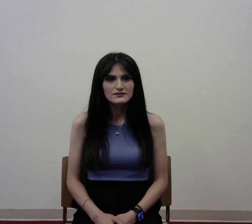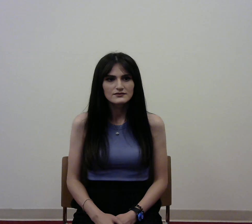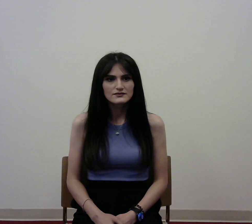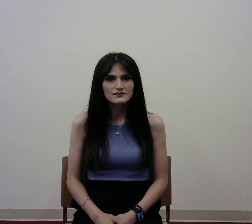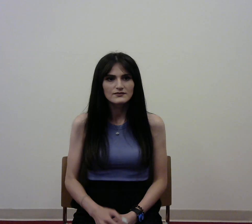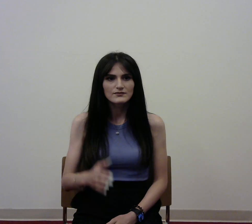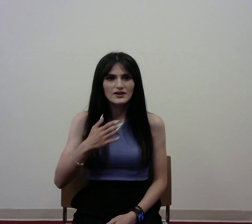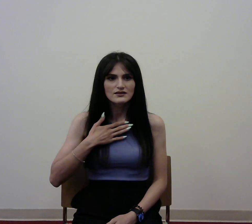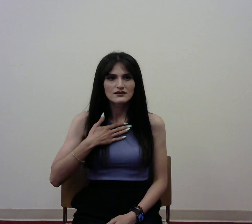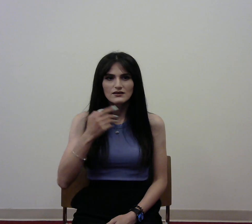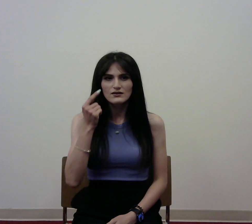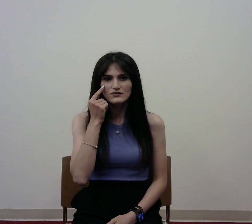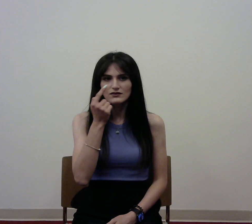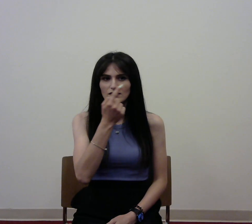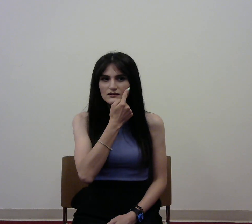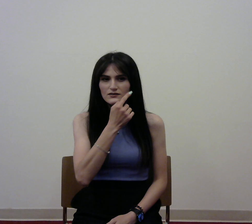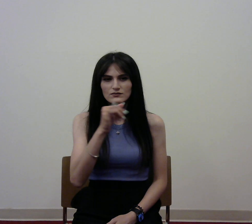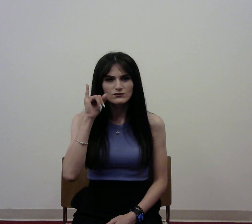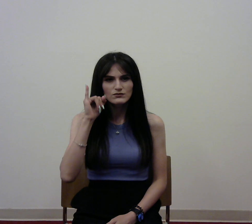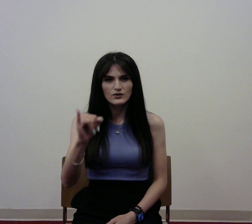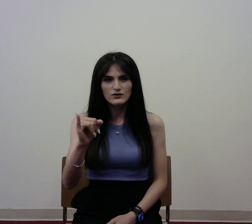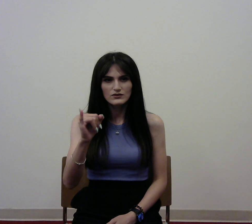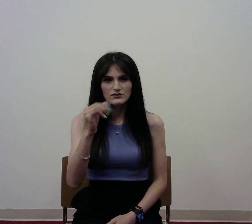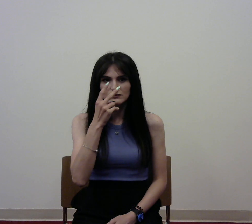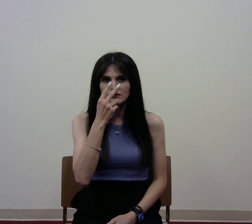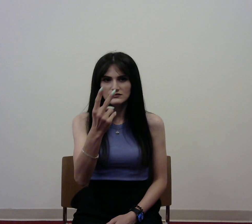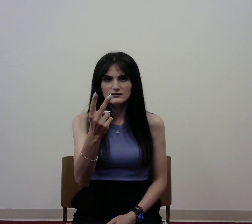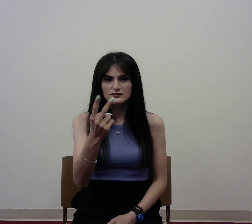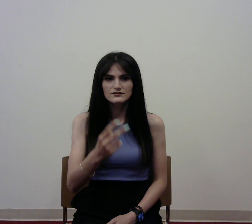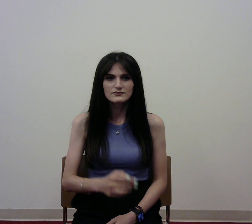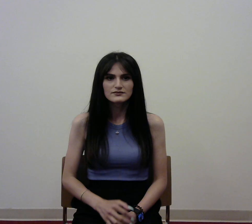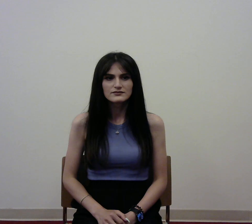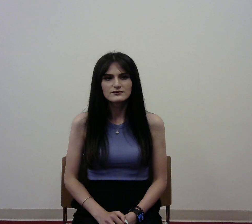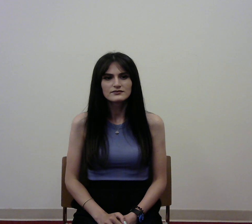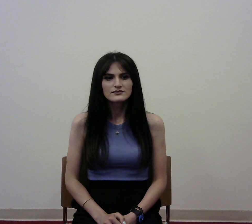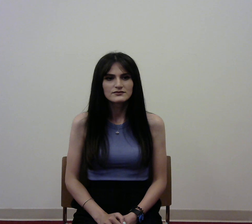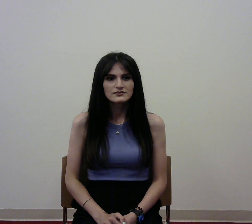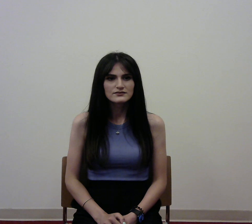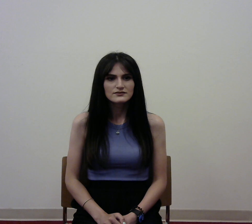Mənim gözüm pis görür